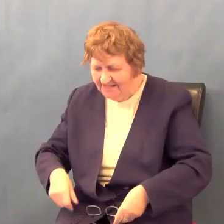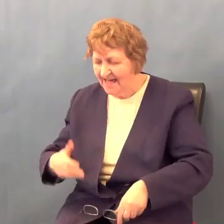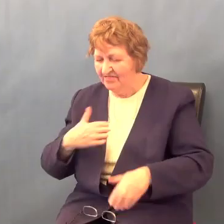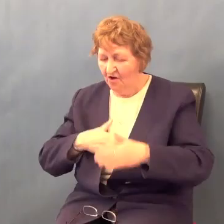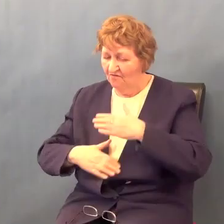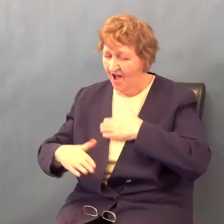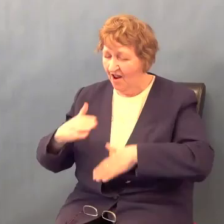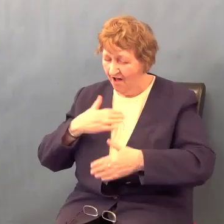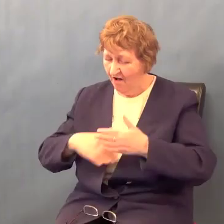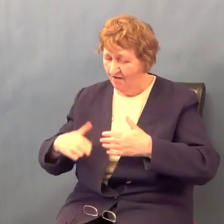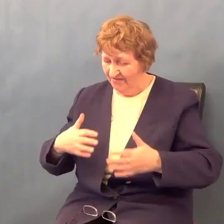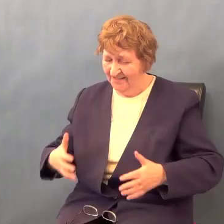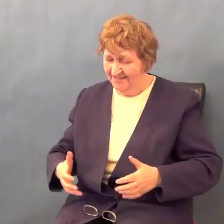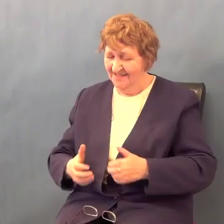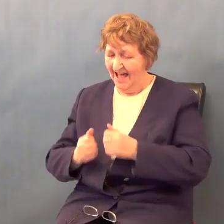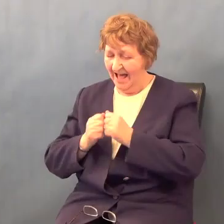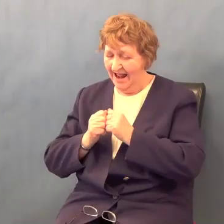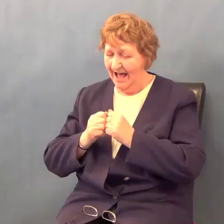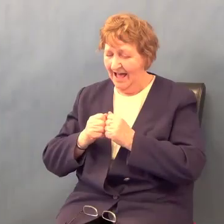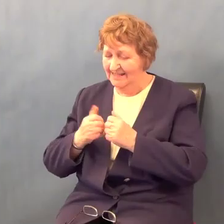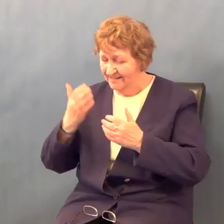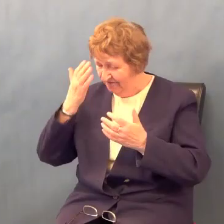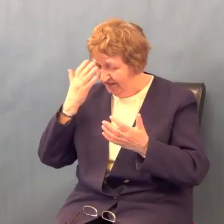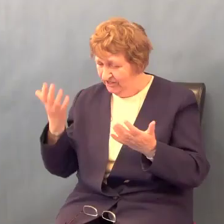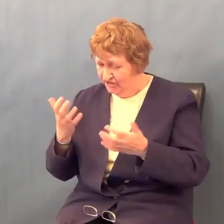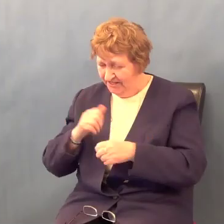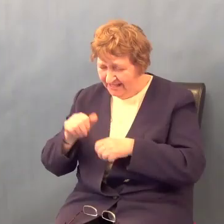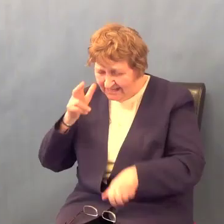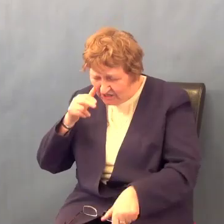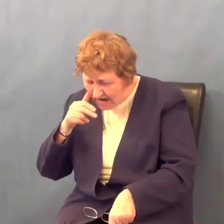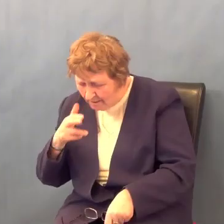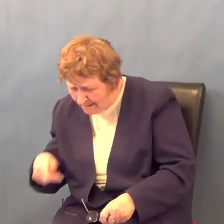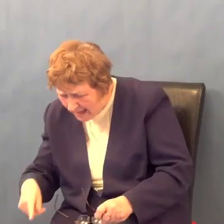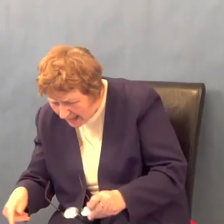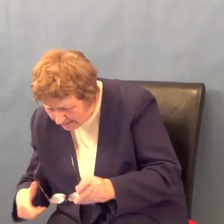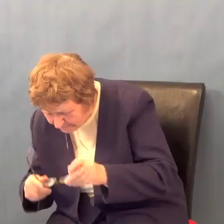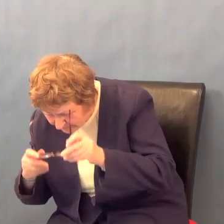Zadowolony znalazł żabę i już wie, gdzie jest żaba.